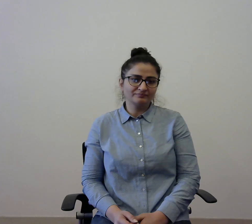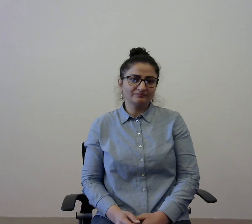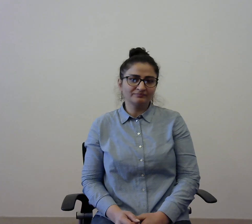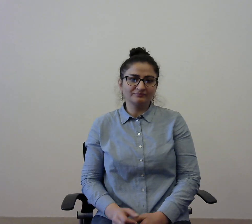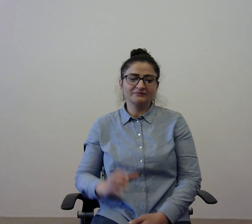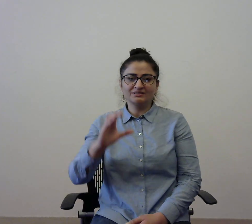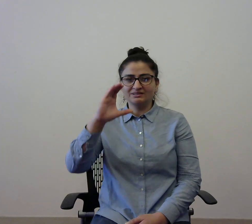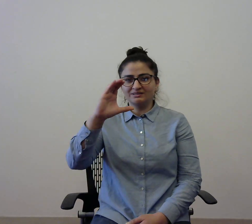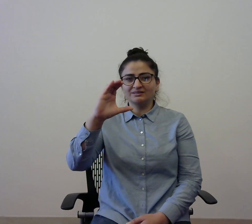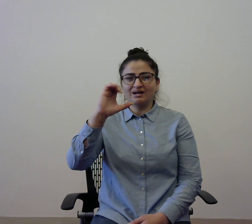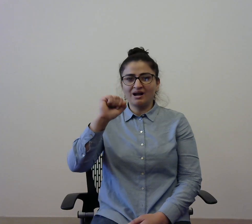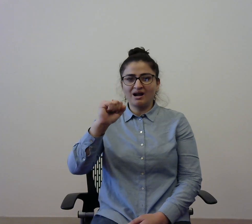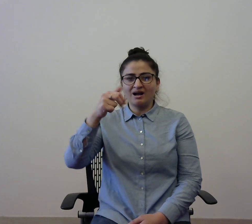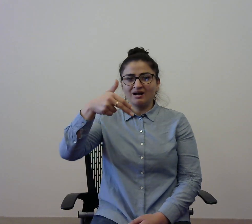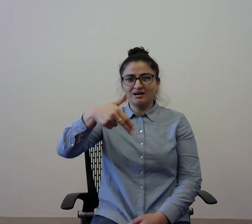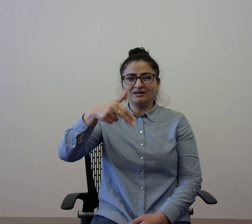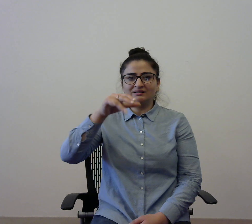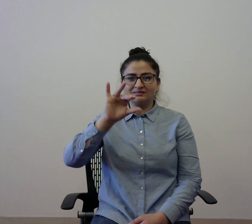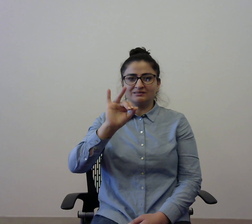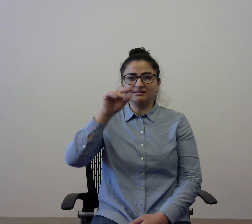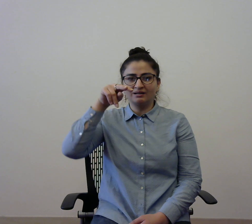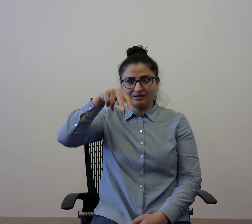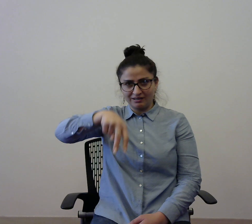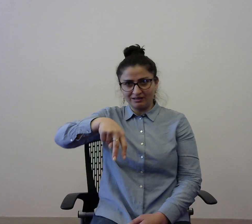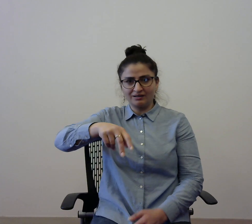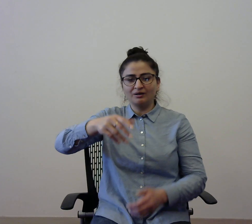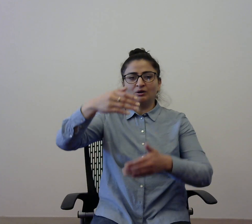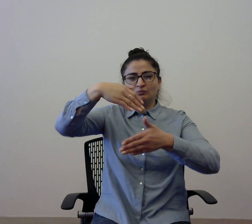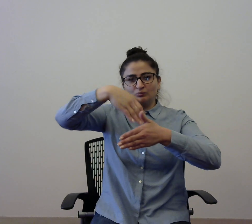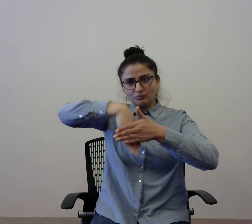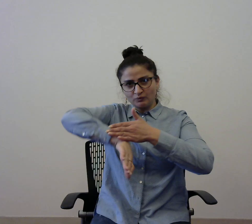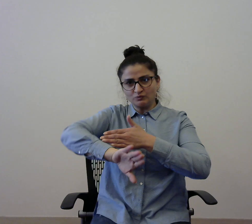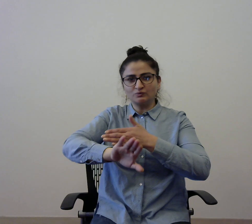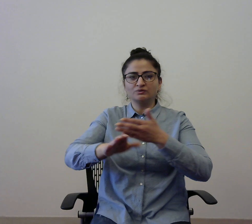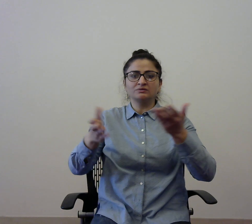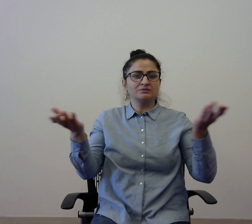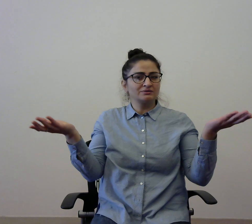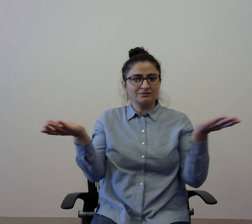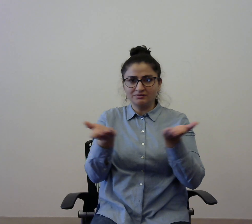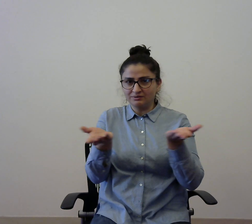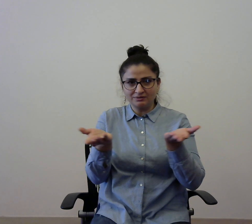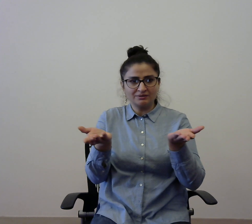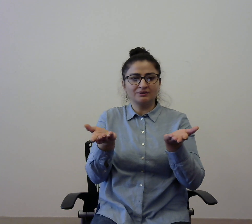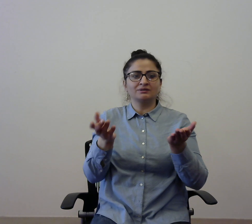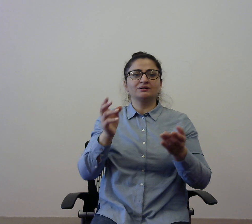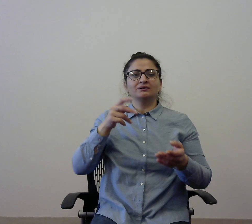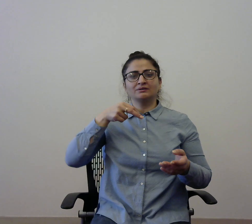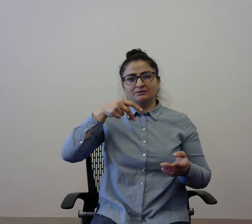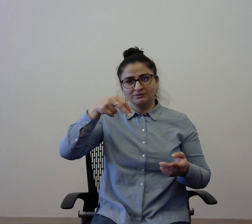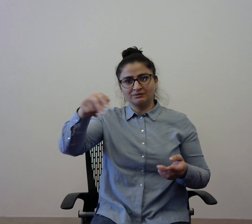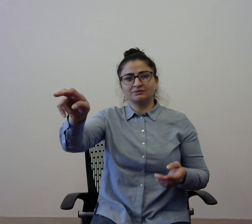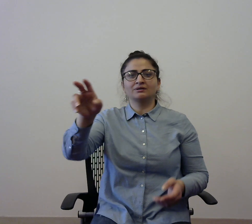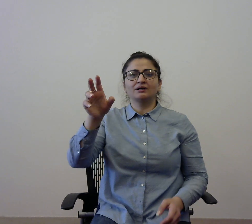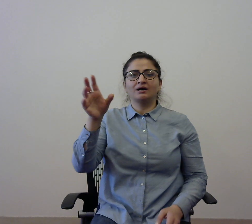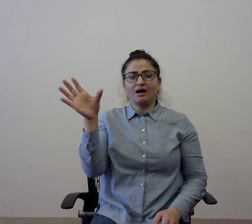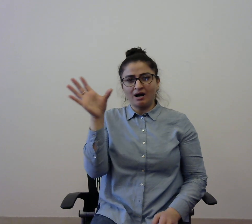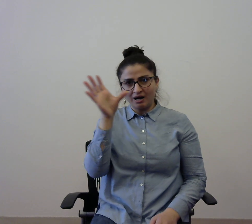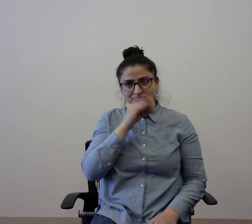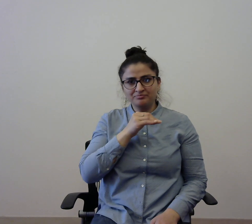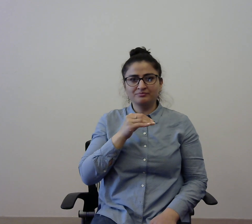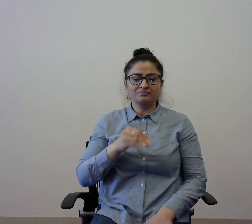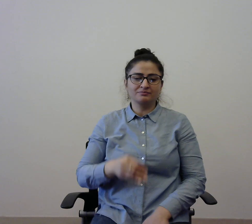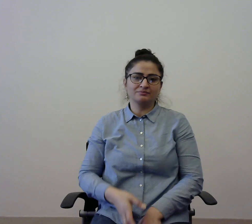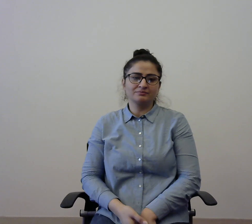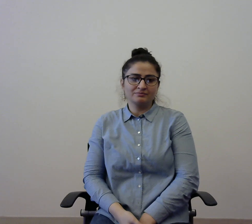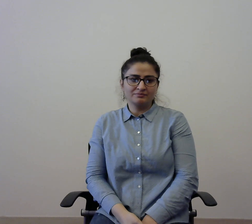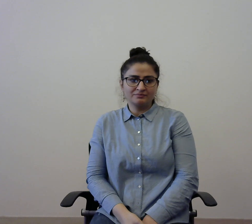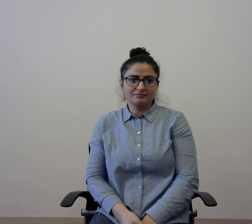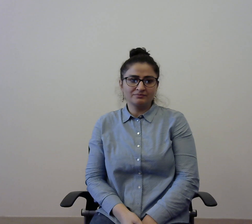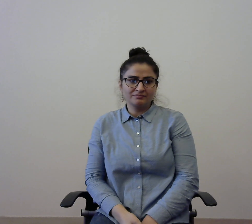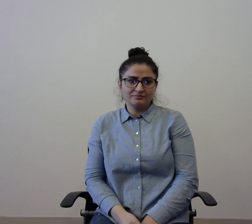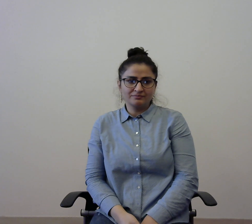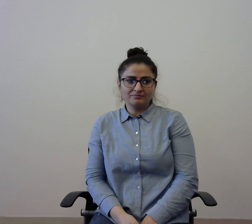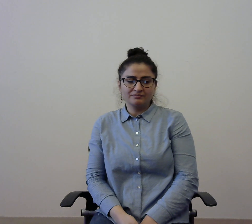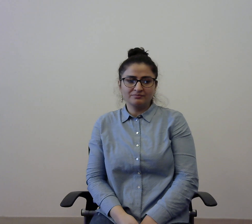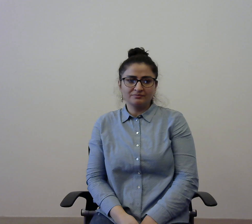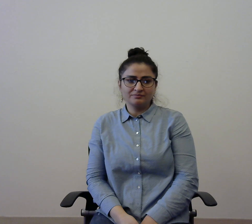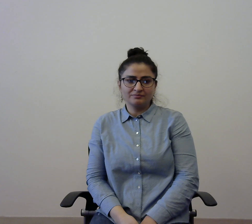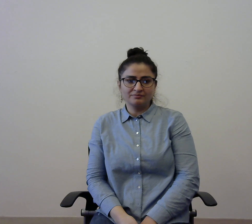Sahil metrosuna necə gedə bilərəm?